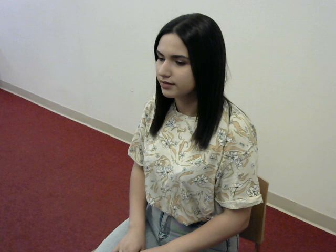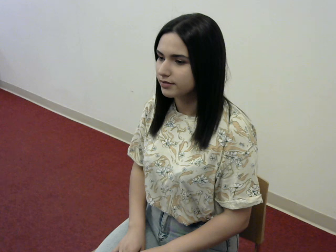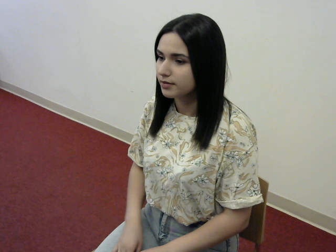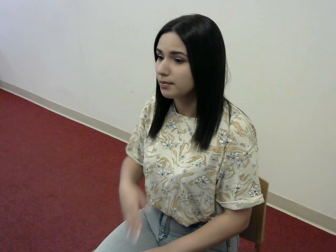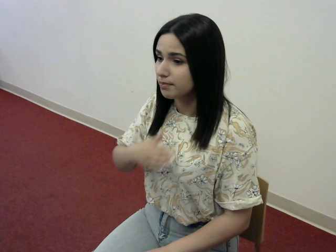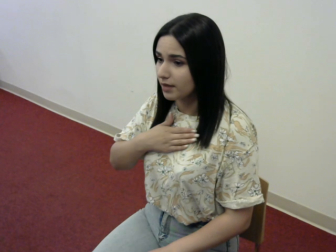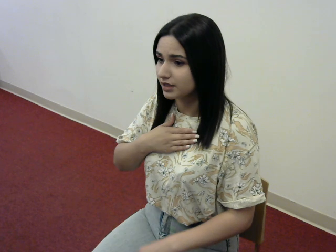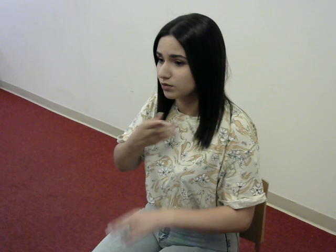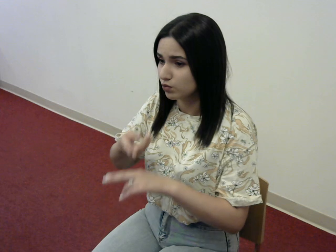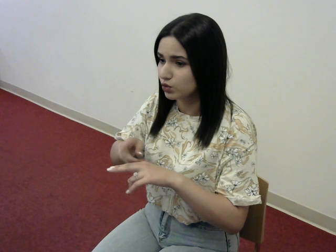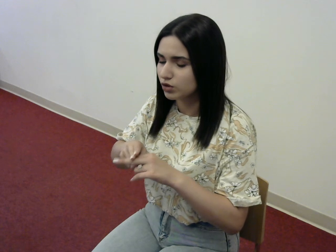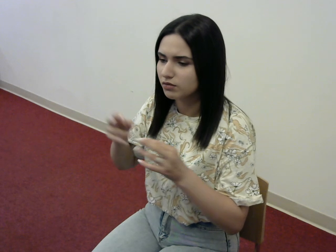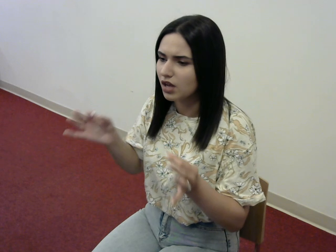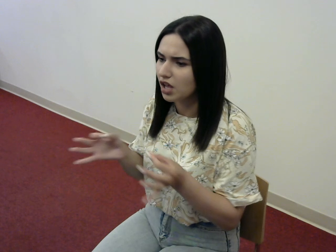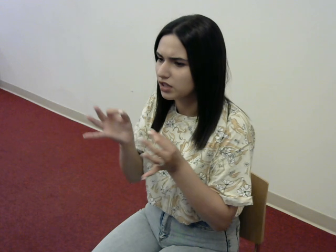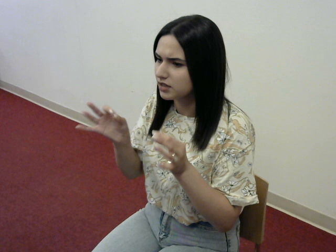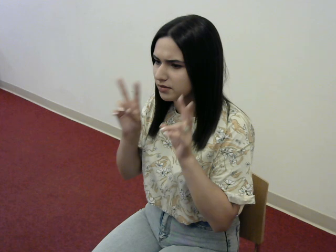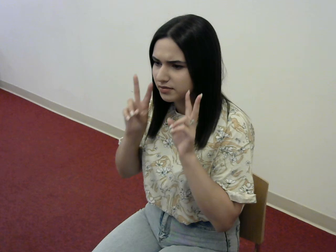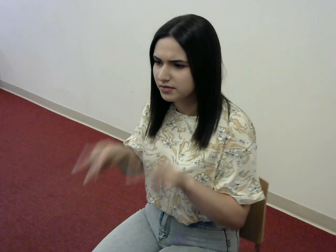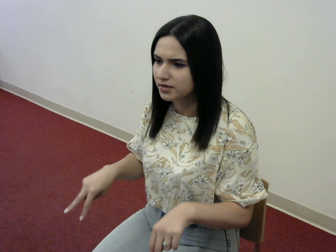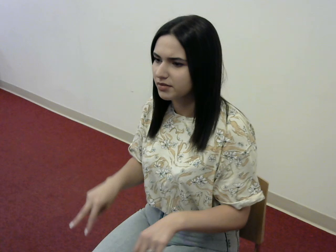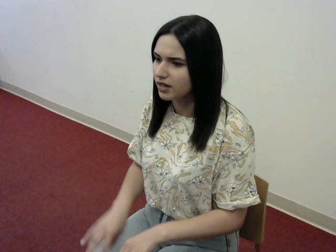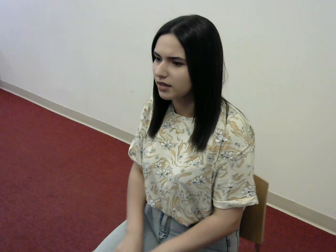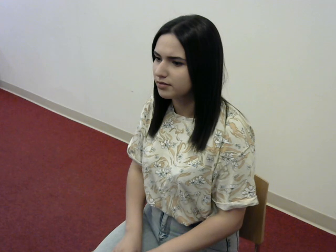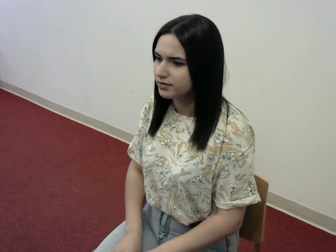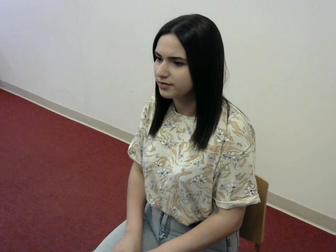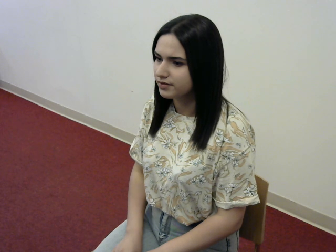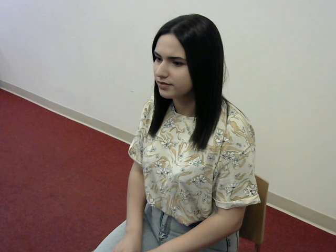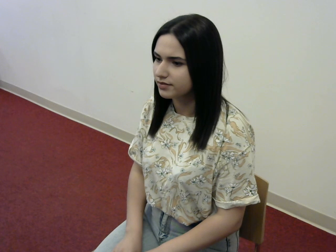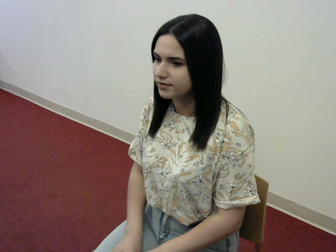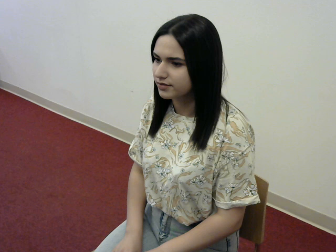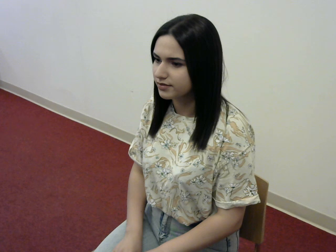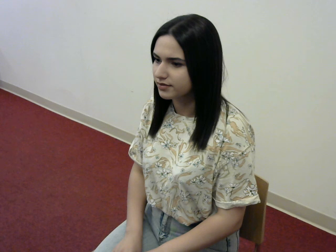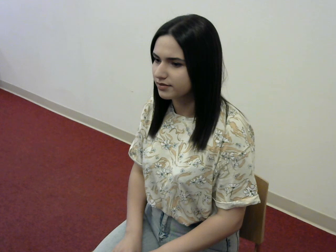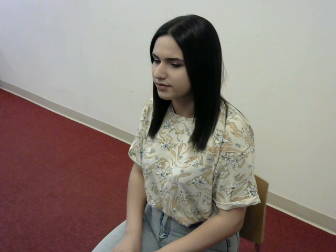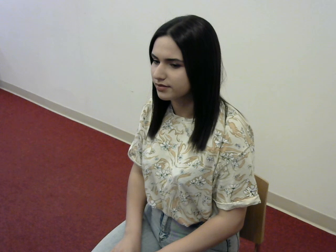Mən bu barədə heç nə bilmirəm